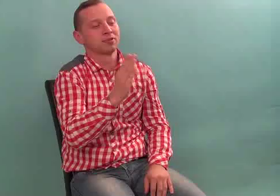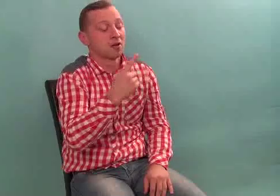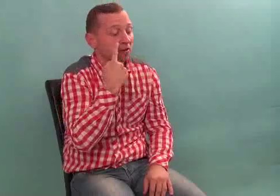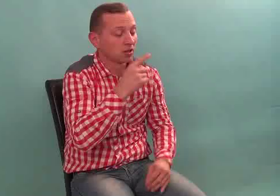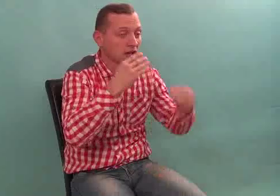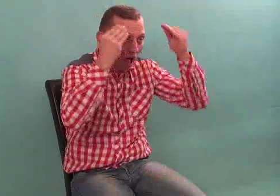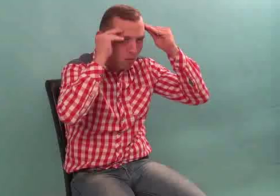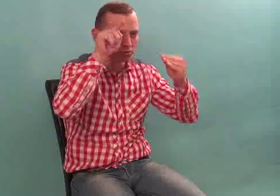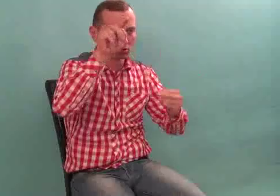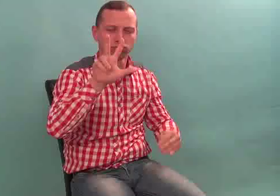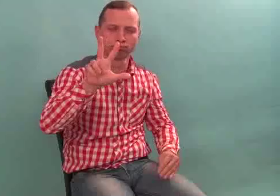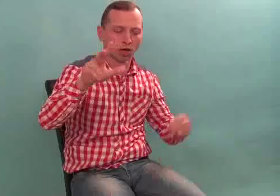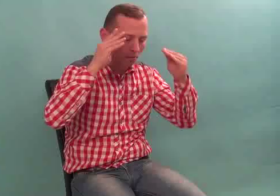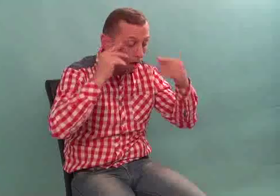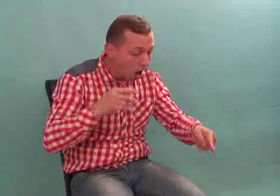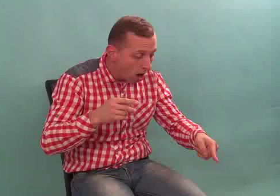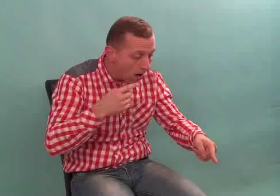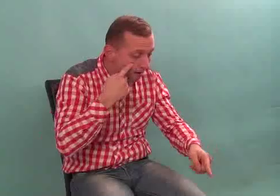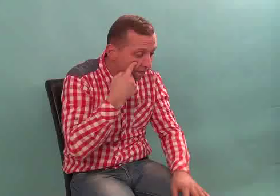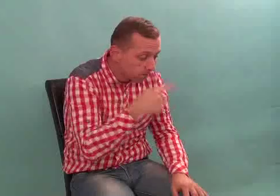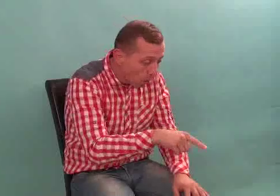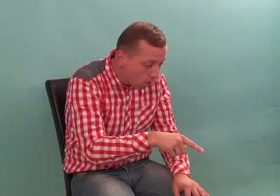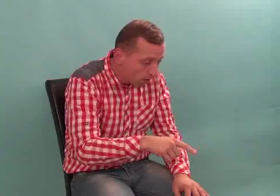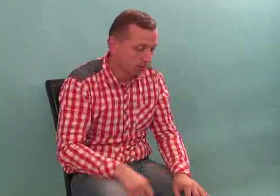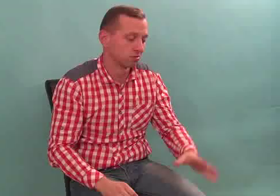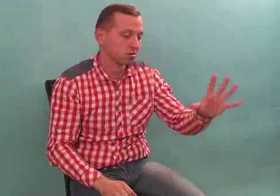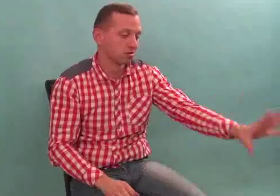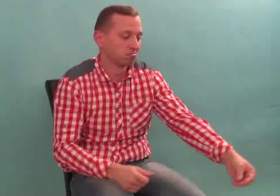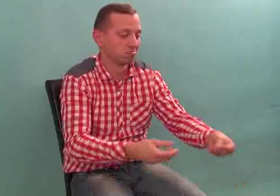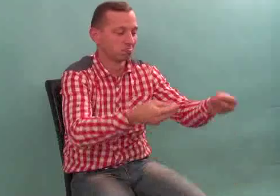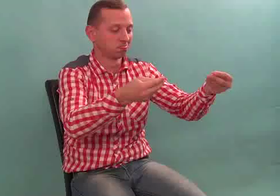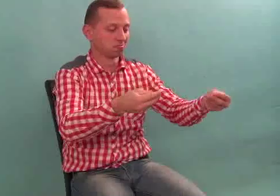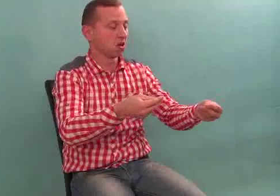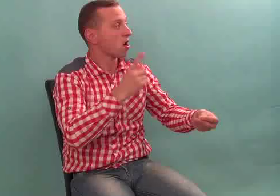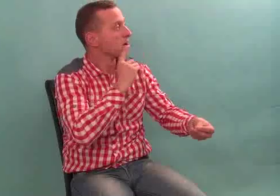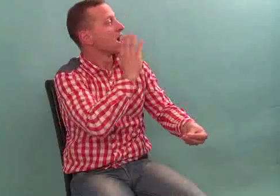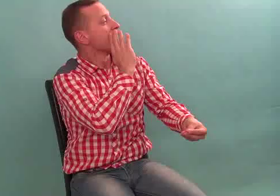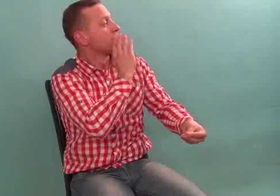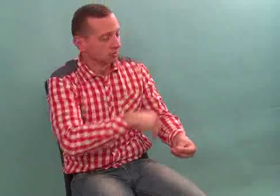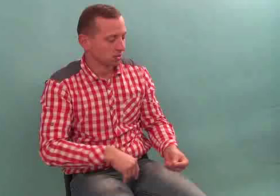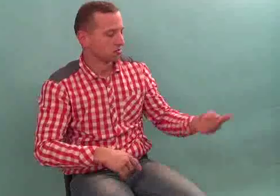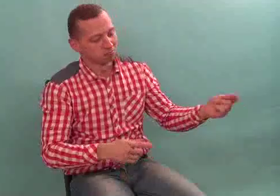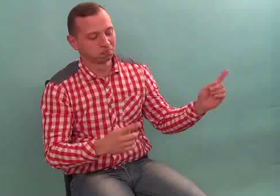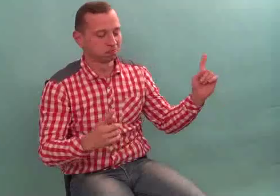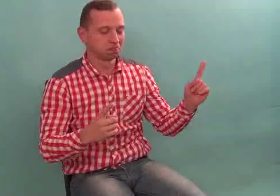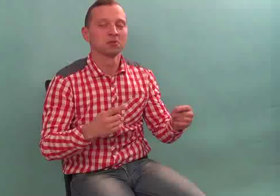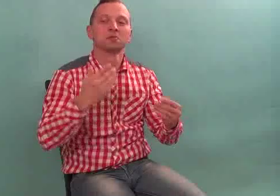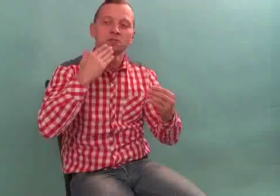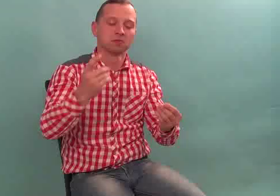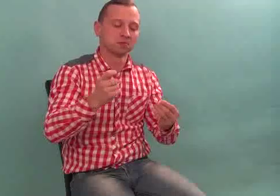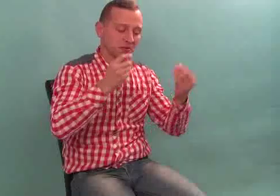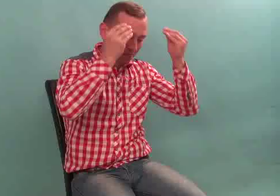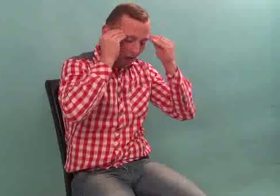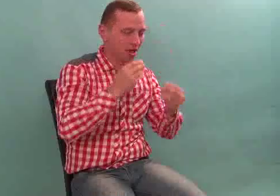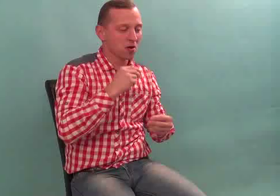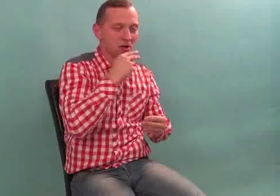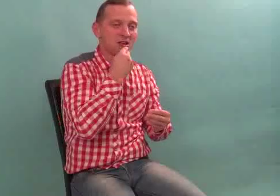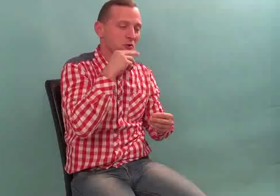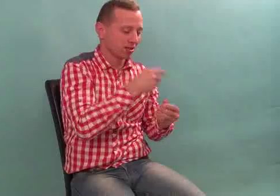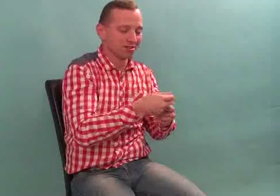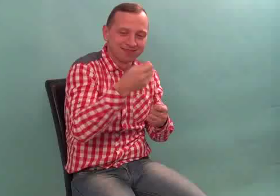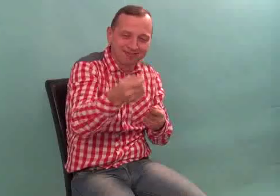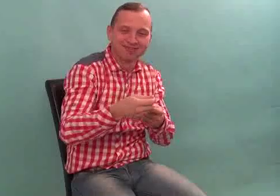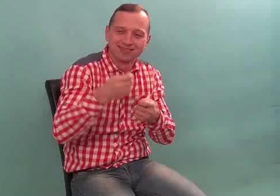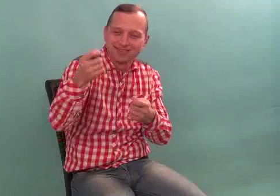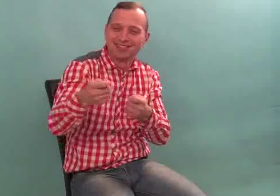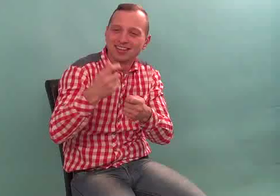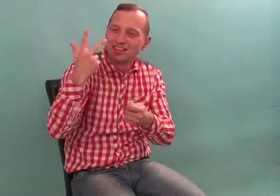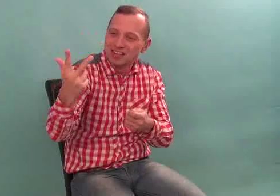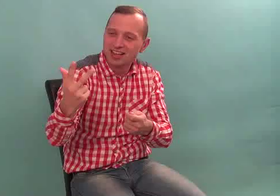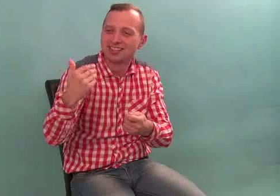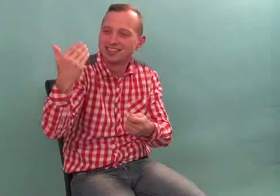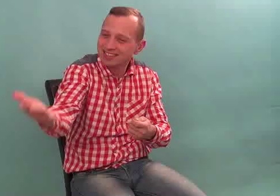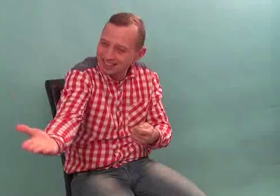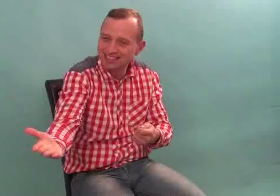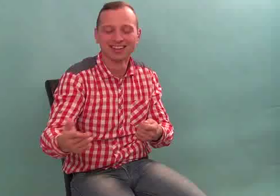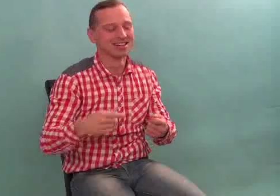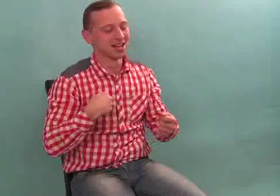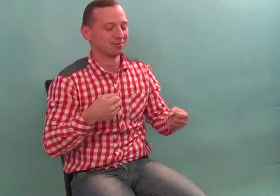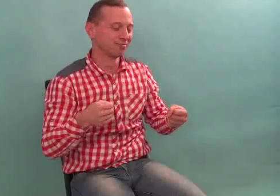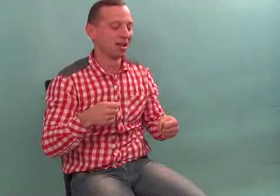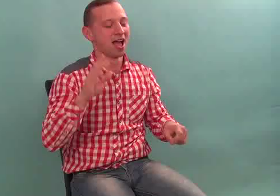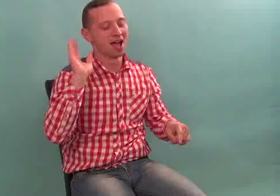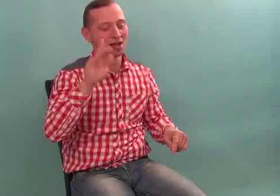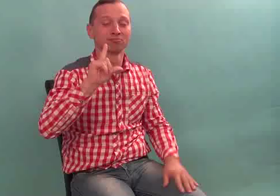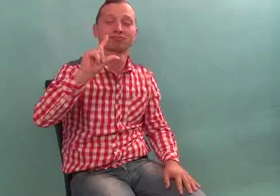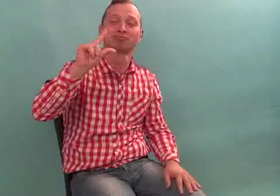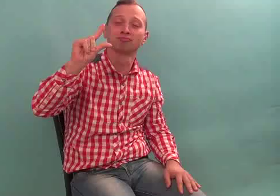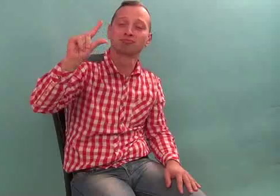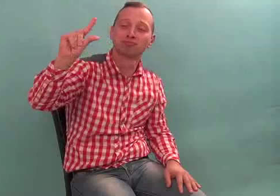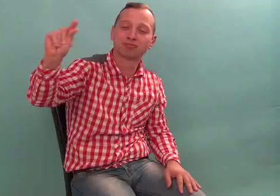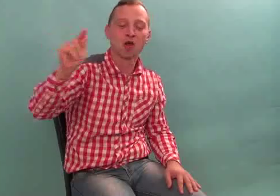Jeden z tych trzech chłopaków zauważył czapkę na ziemi, podniósł ją, zawołał rowerzystę, ten wrócił, podziękował i poczęstował się nimi gruszkami, i pojechał.